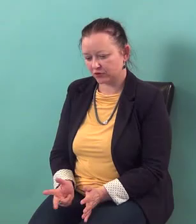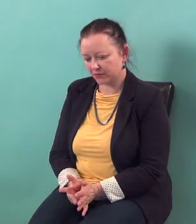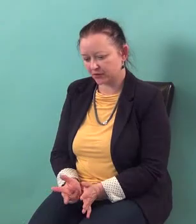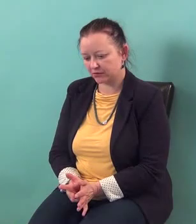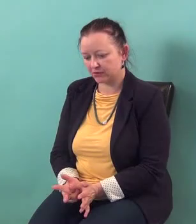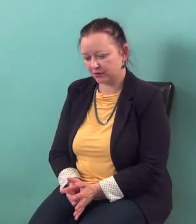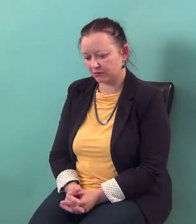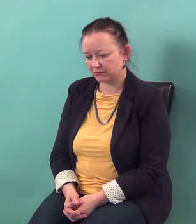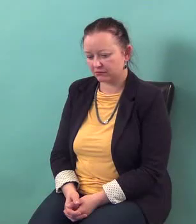Osiemnasta.